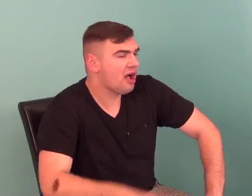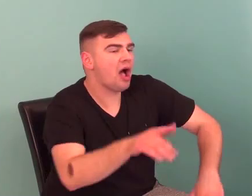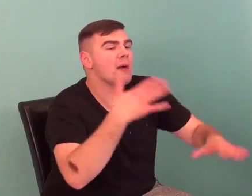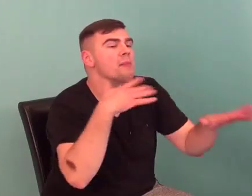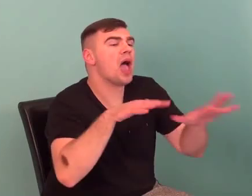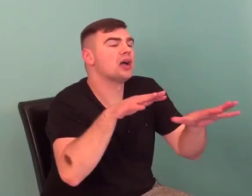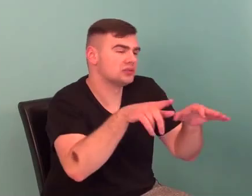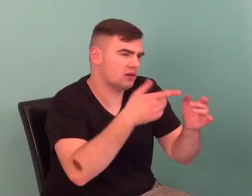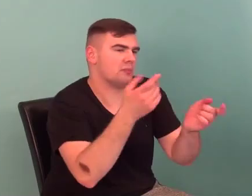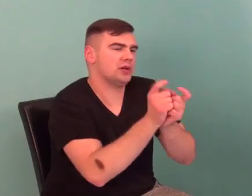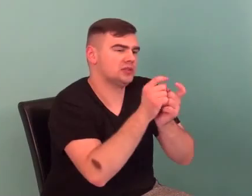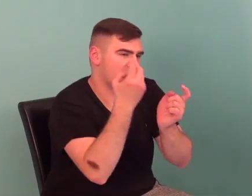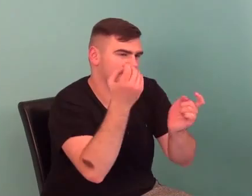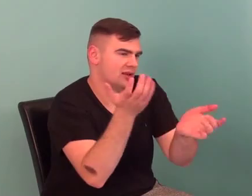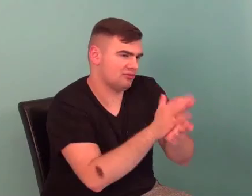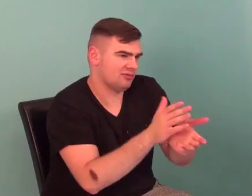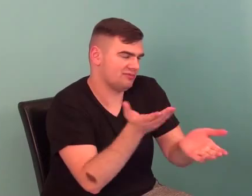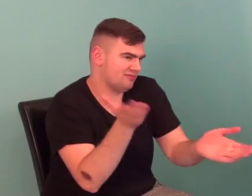Jeśli chodzi o miejsce, to w skrócie można powiedzieć, że tam, gdzie są pociągi.